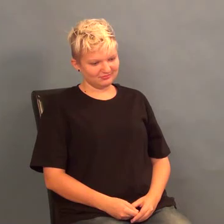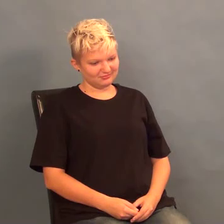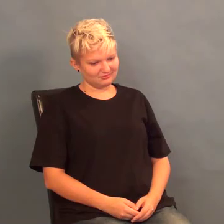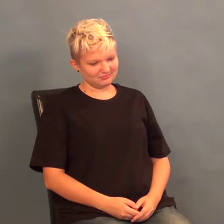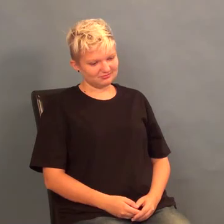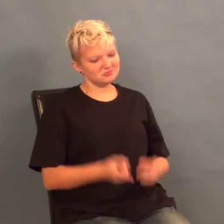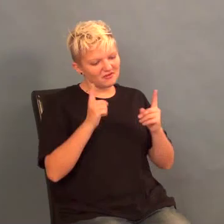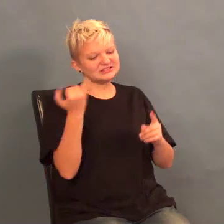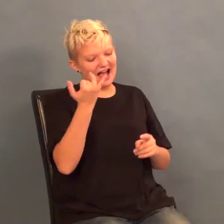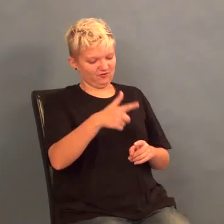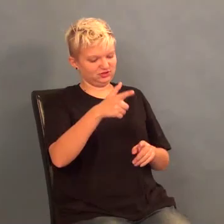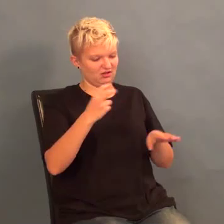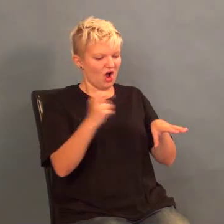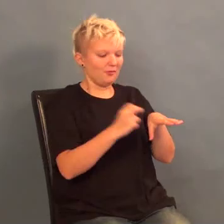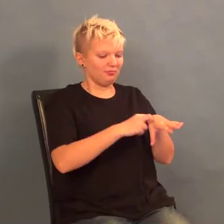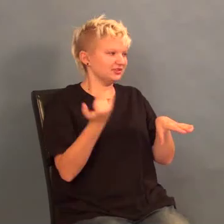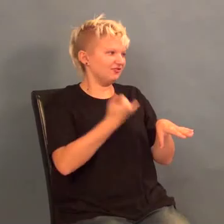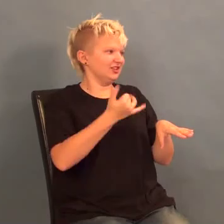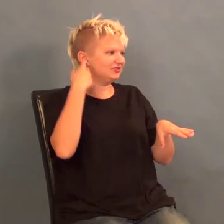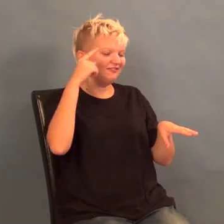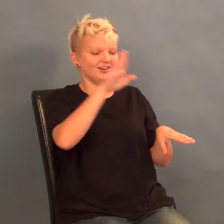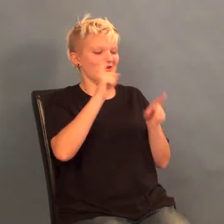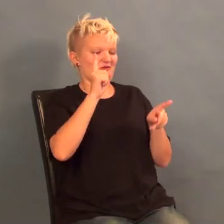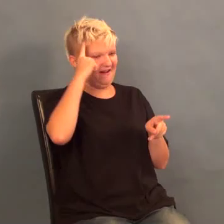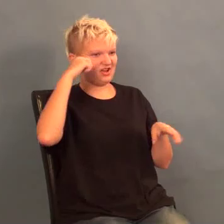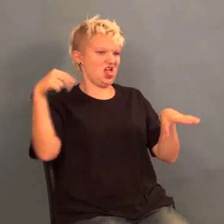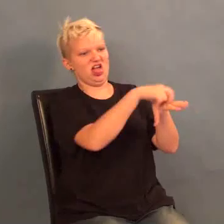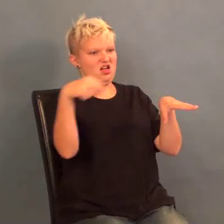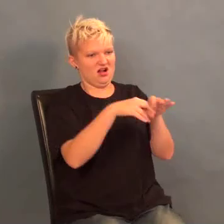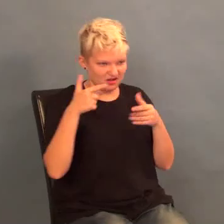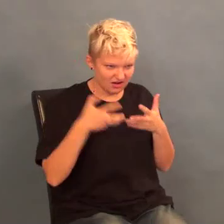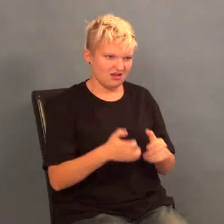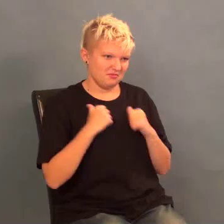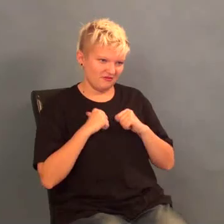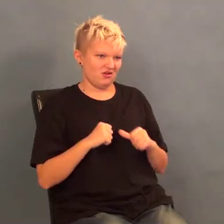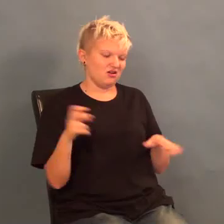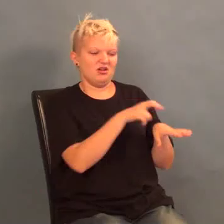To tylko ostrzeżenie dla kierowców, ponieważ ludzie zawsze wchodzą na jezdnię i samochody ostro hamują, lepiej wcześniej zwolnić samochód.